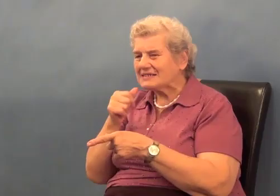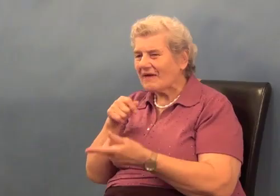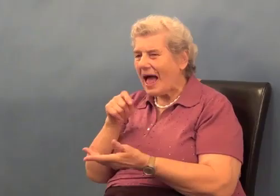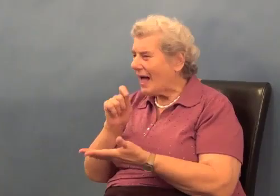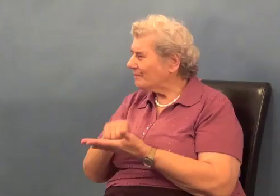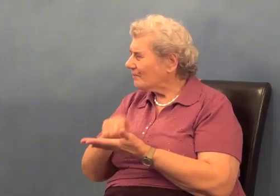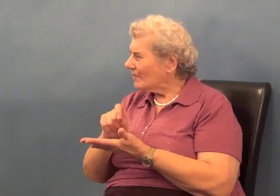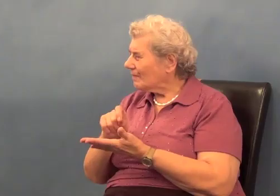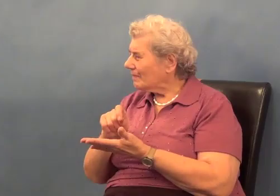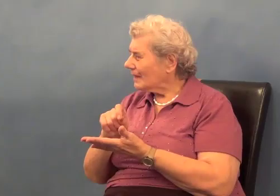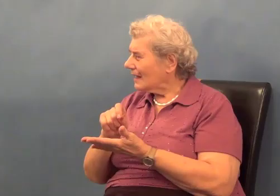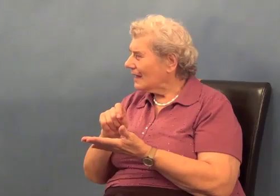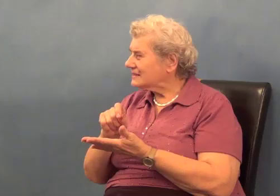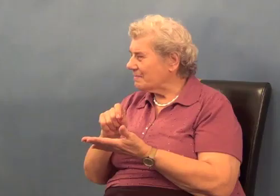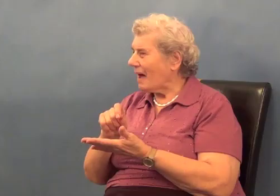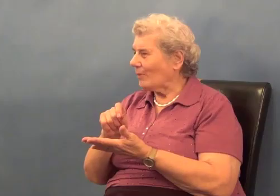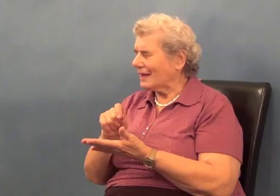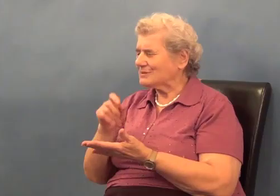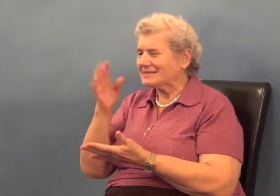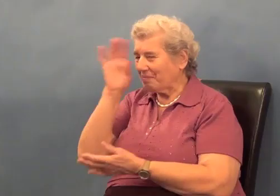Jak się nazywa to co się stuka?